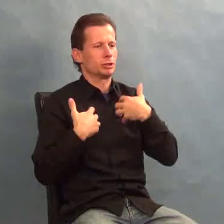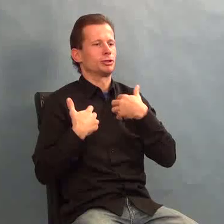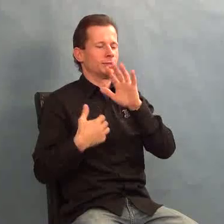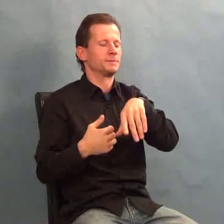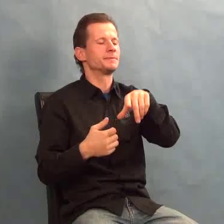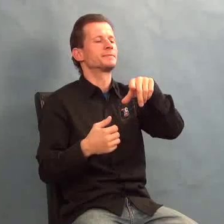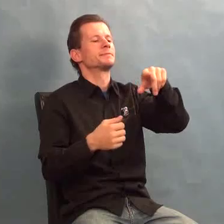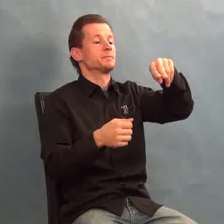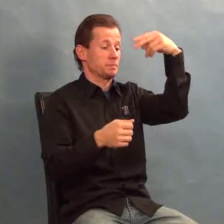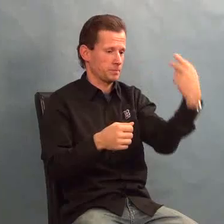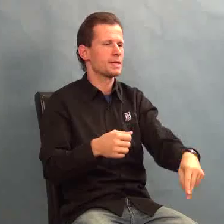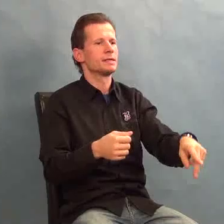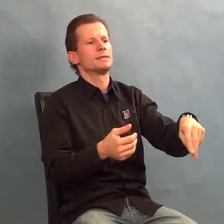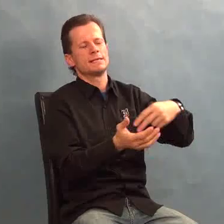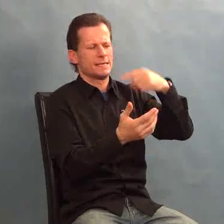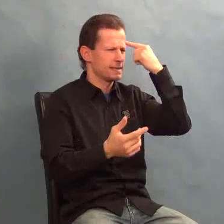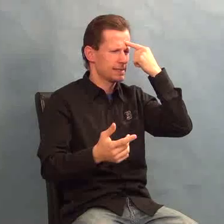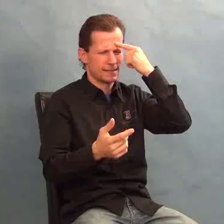Kot po przewróceniu zaczął myśleć.